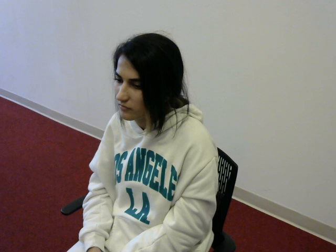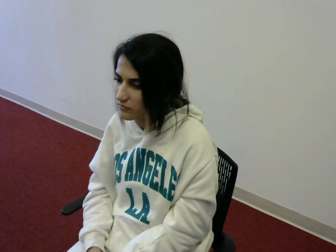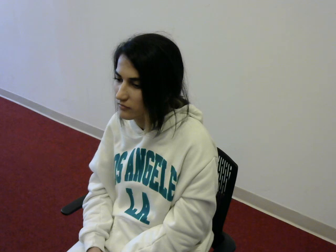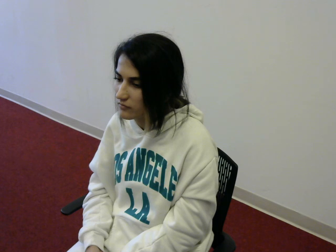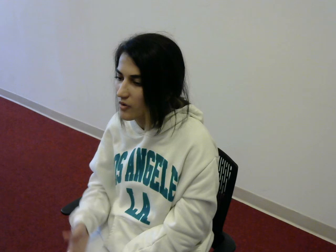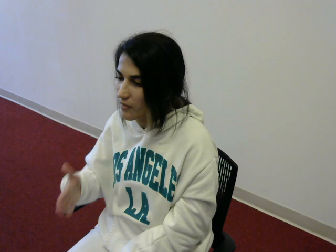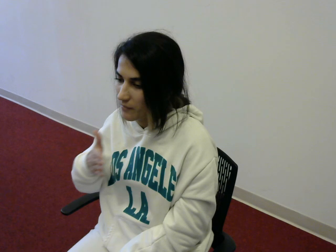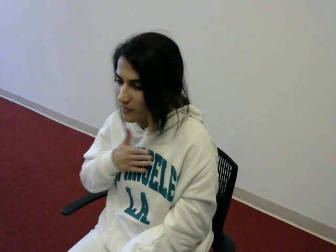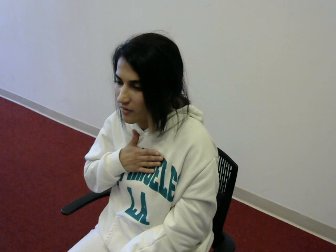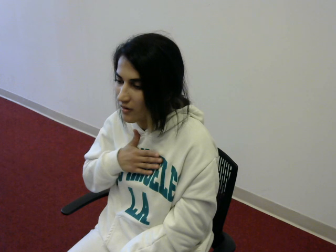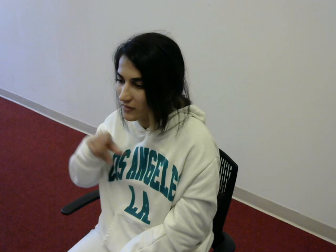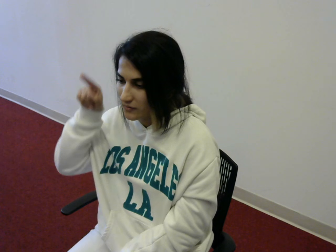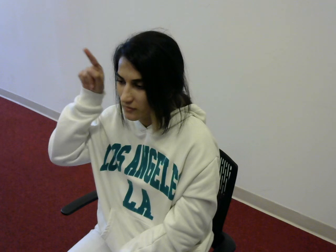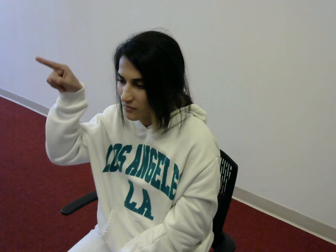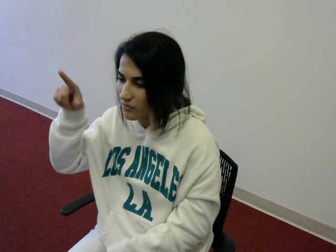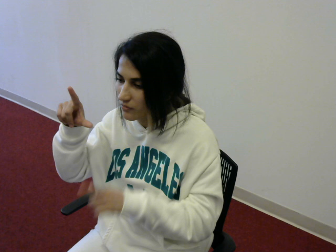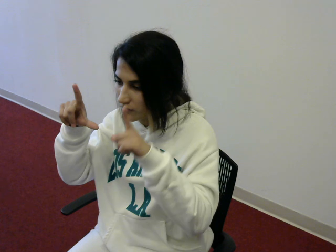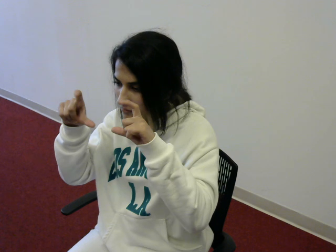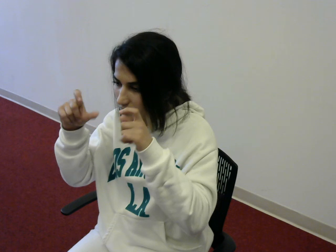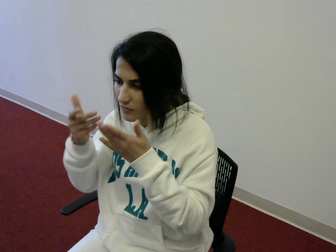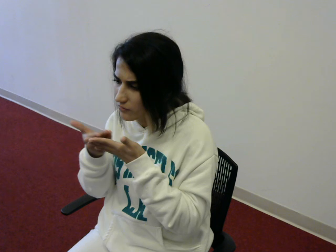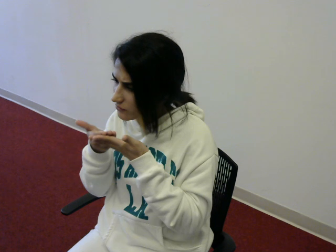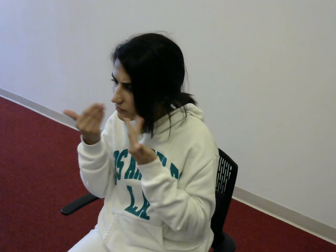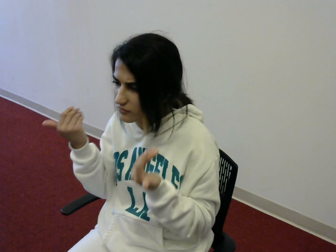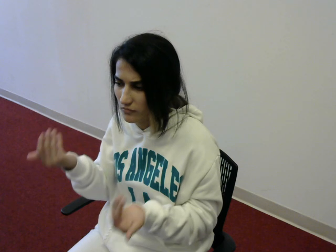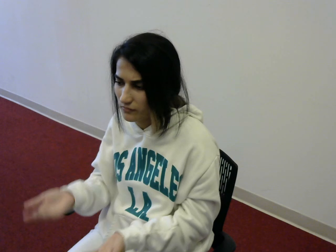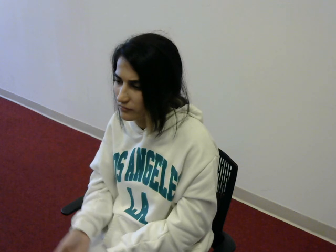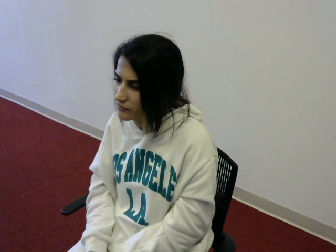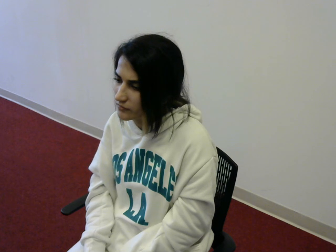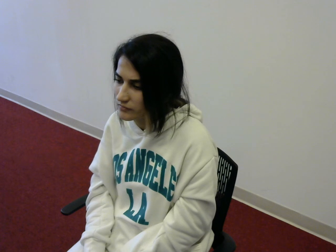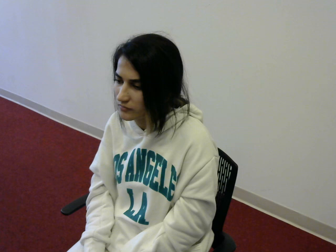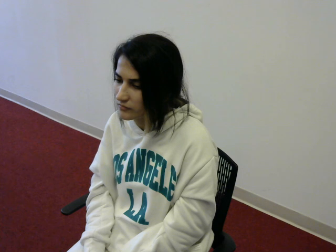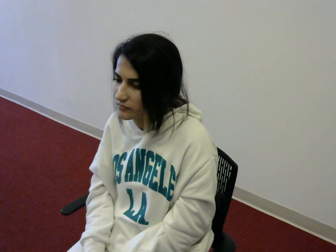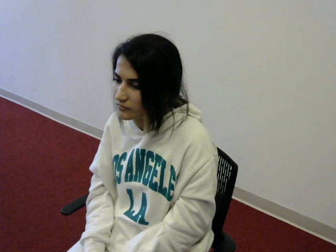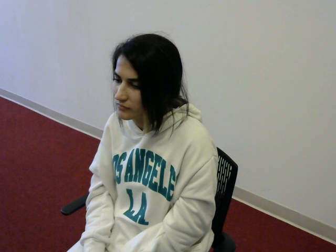Məndə onun şəkli yoxdur